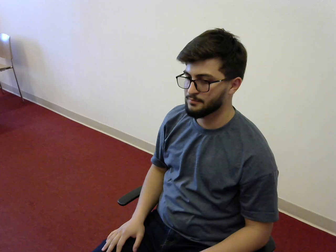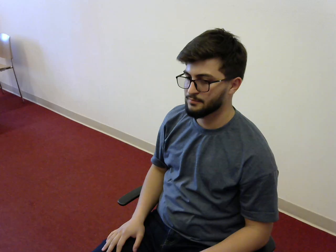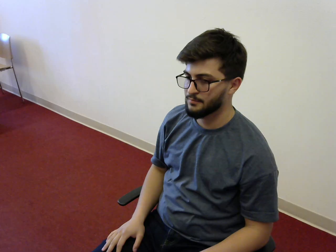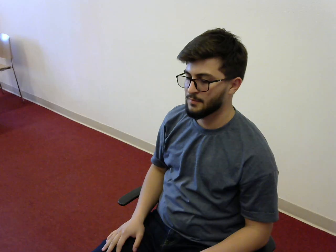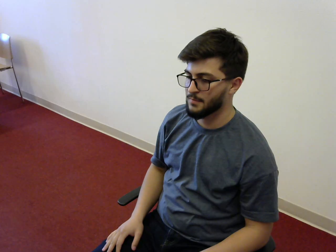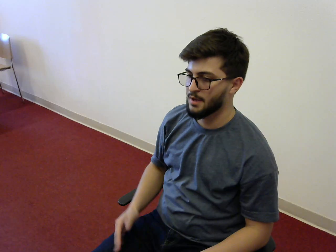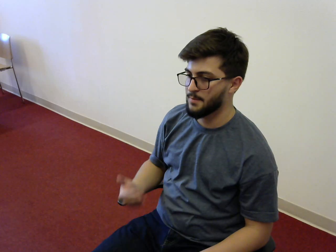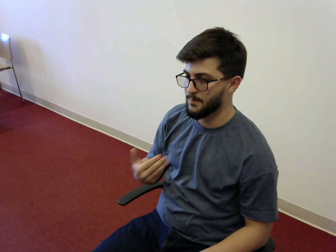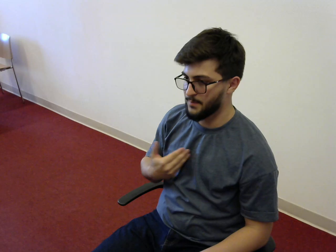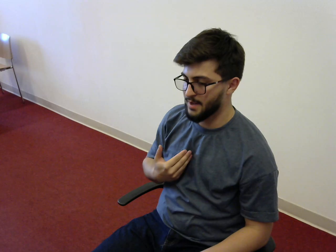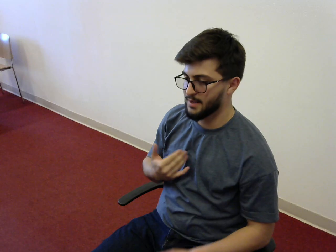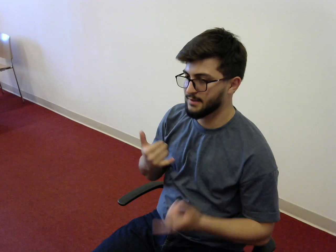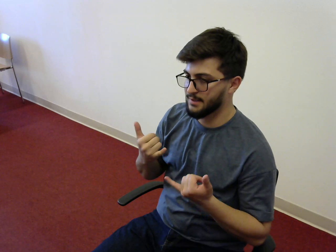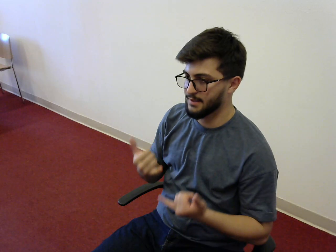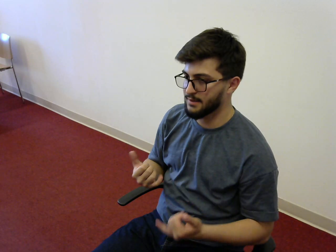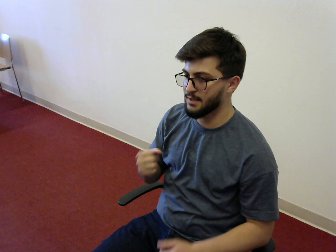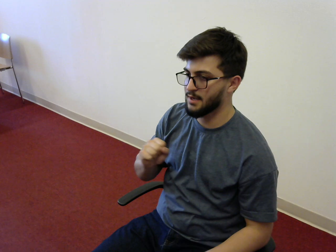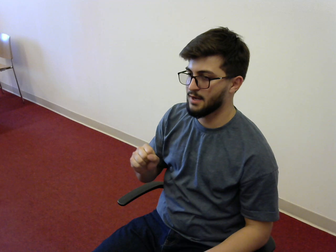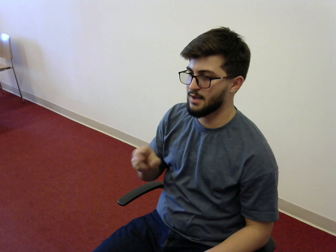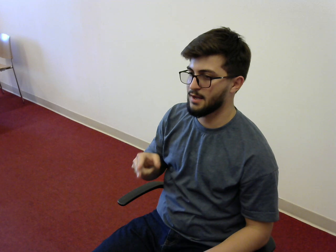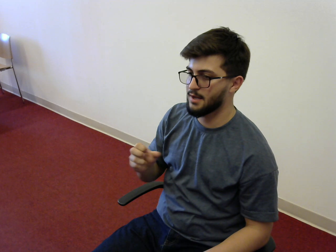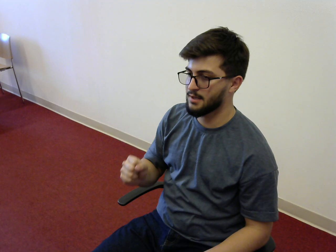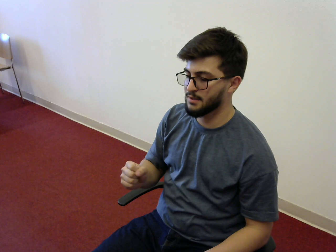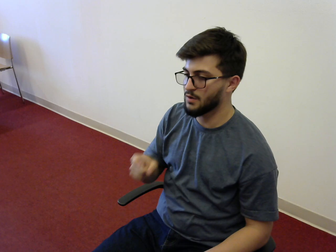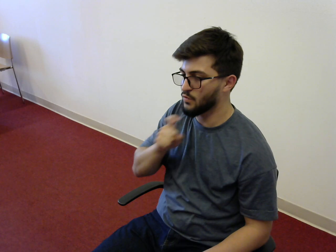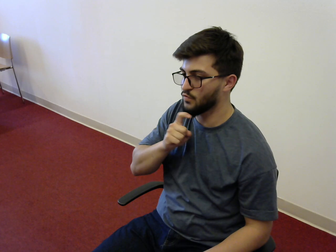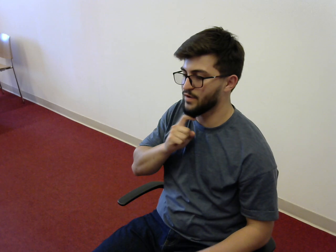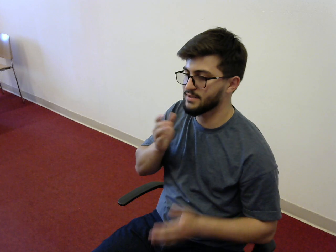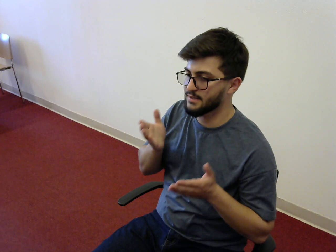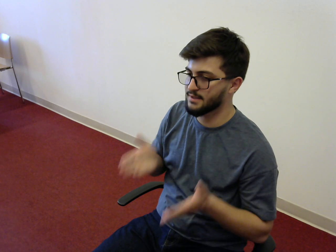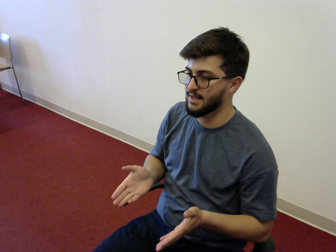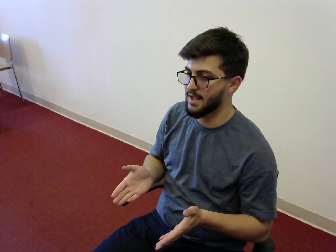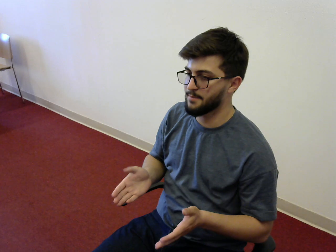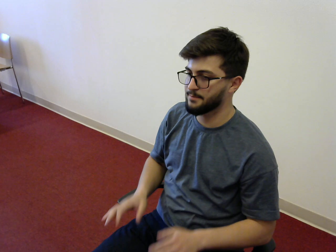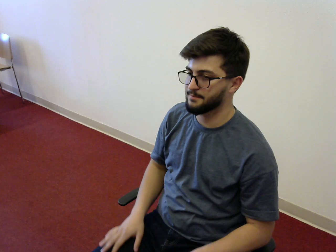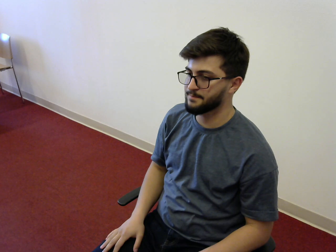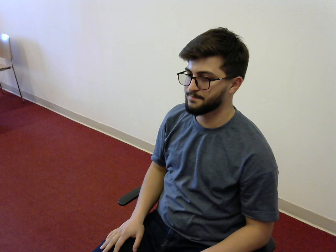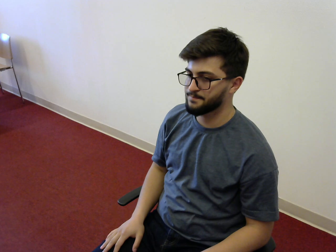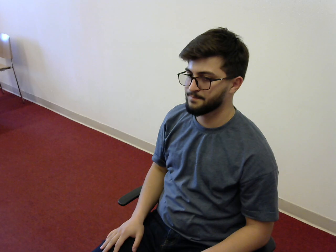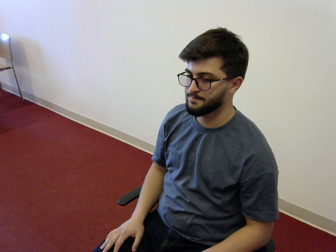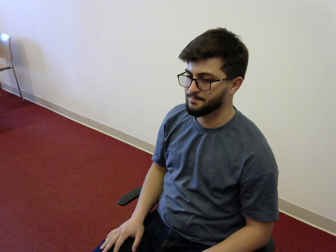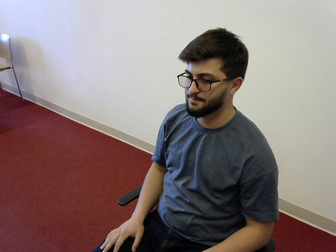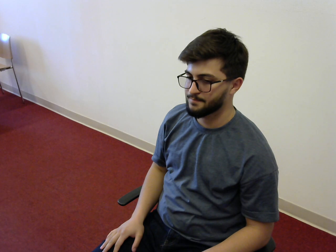Mən indi ADA universitetindəyəm